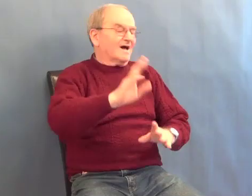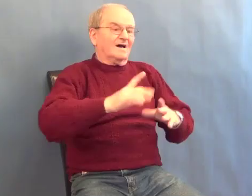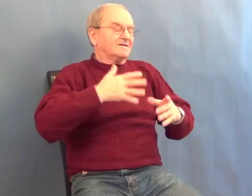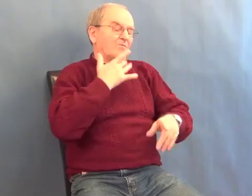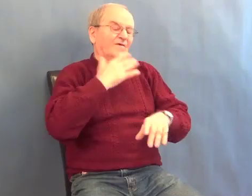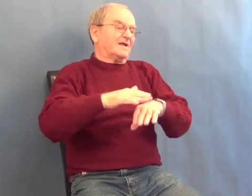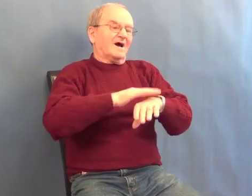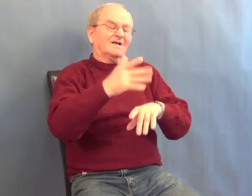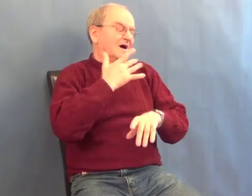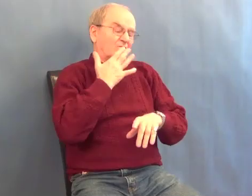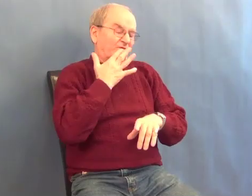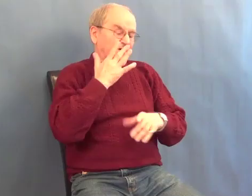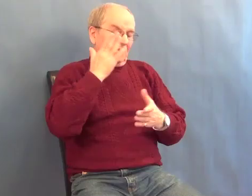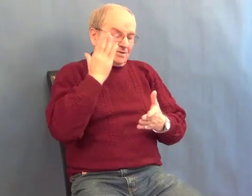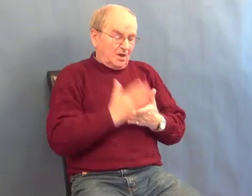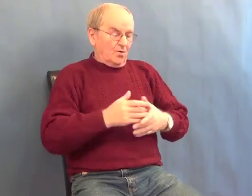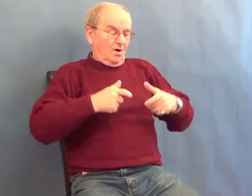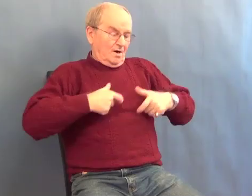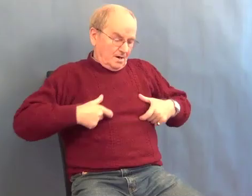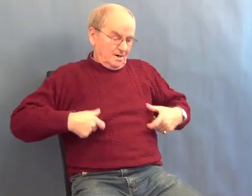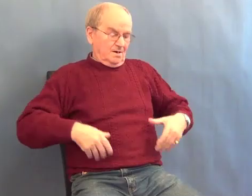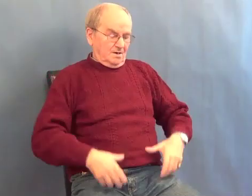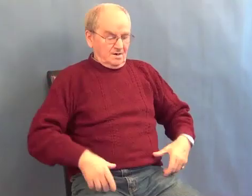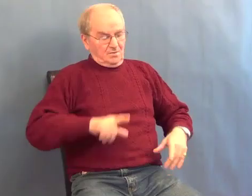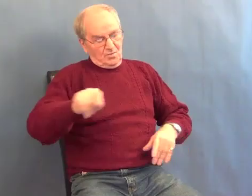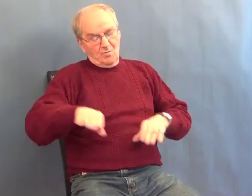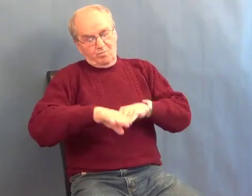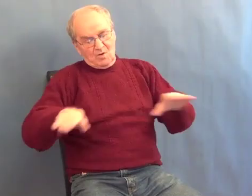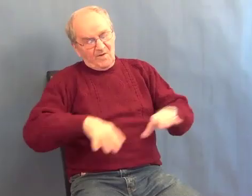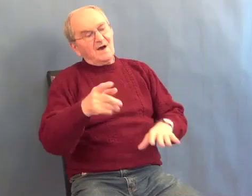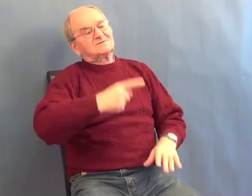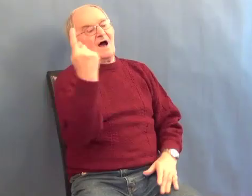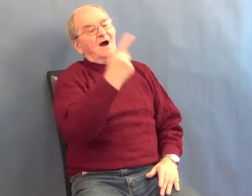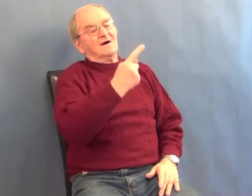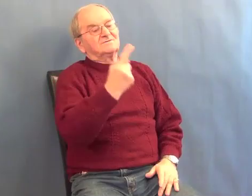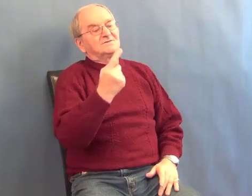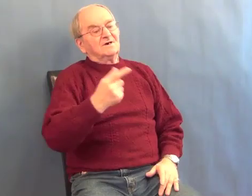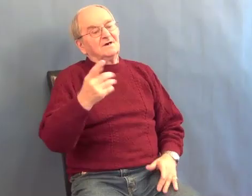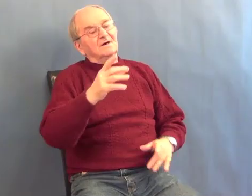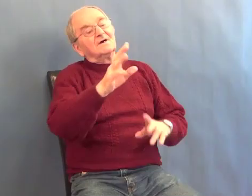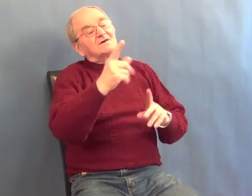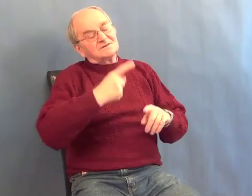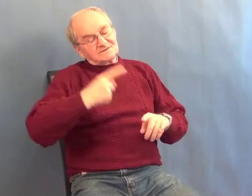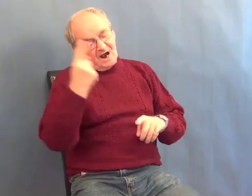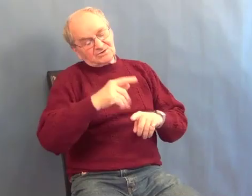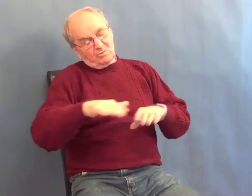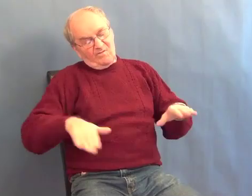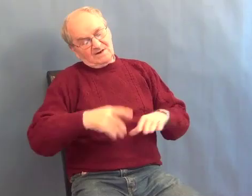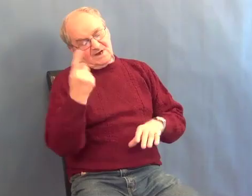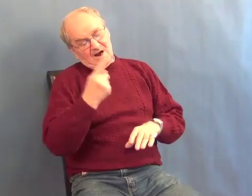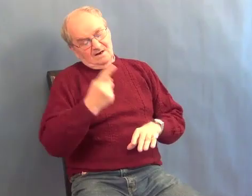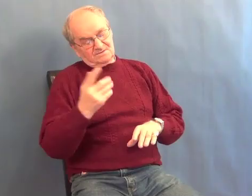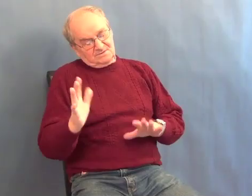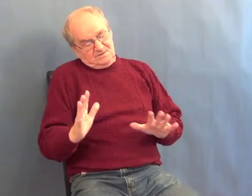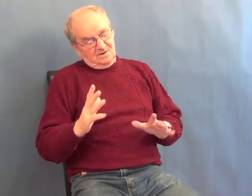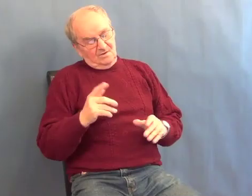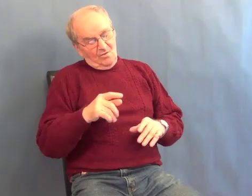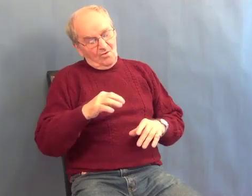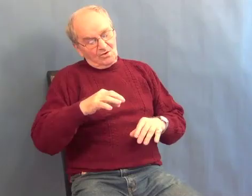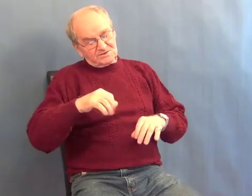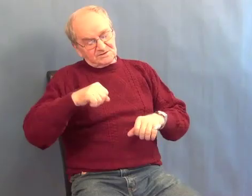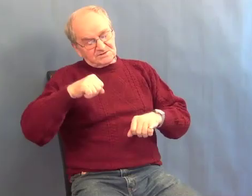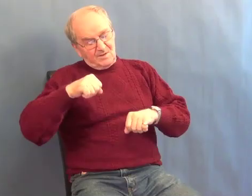Nie mówiłem nic o nagości, mówię, że nie wolno w stroju kąpielowym iść na basen i już.